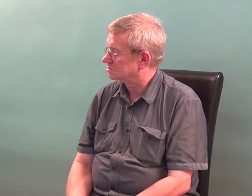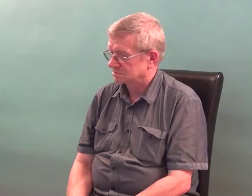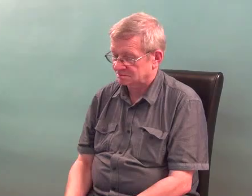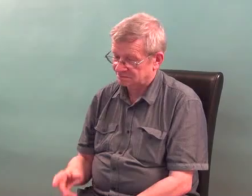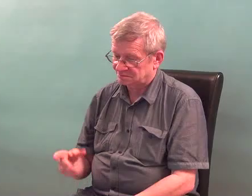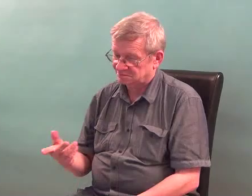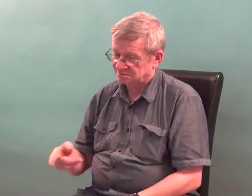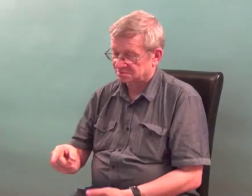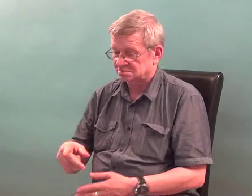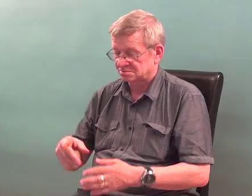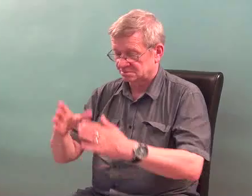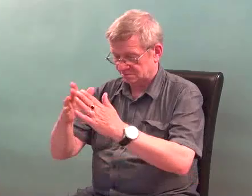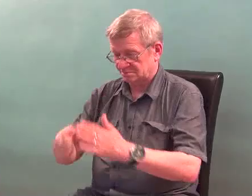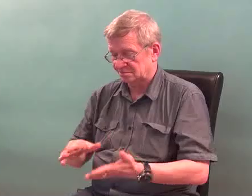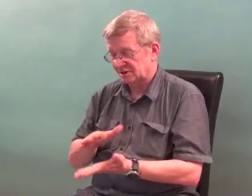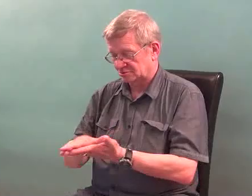Znak na tym słupie informuje, że można się poślizgnąć.